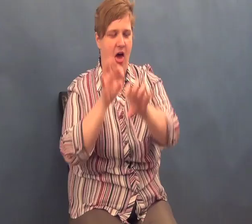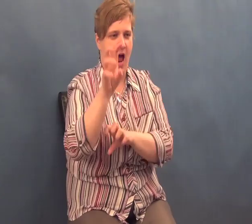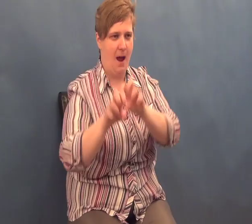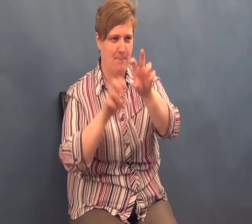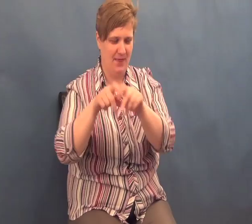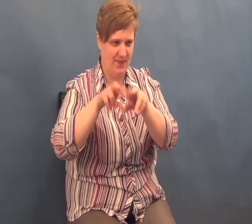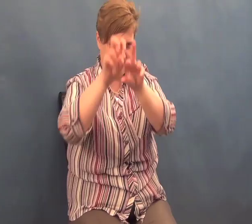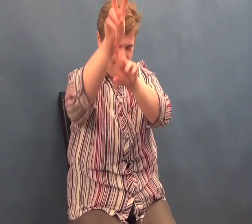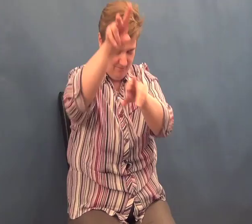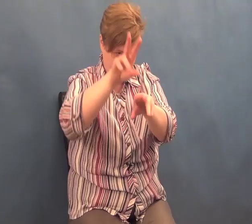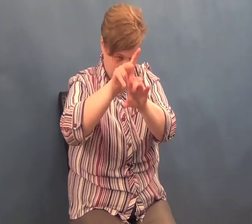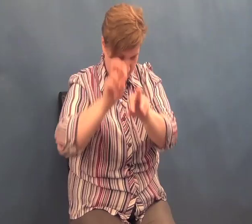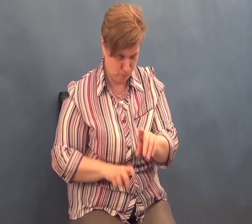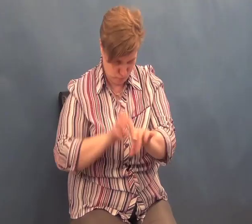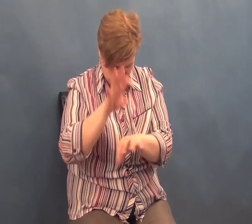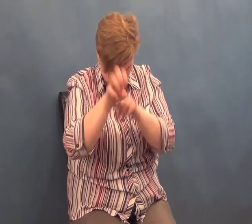Wchodzi na górę.